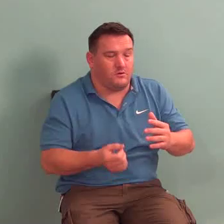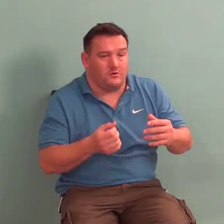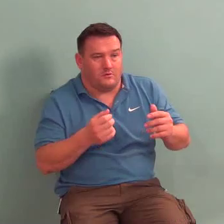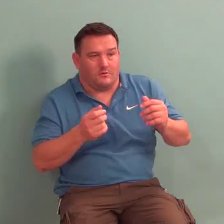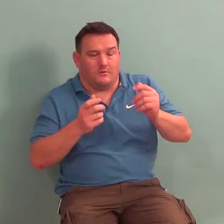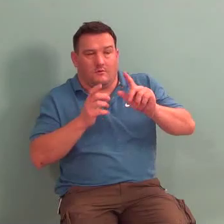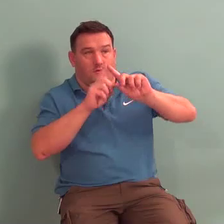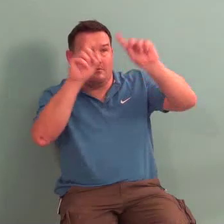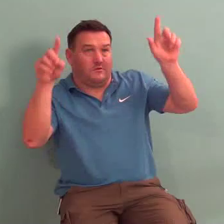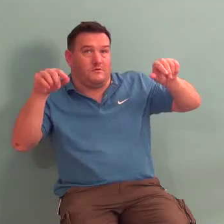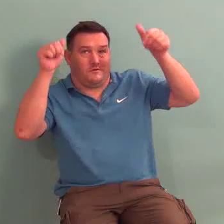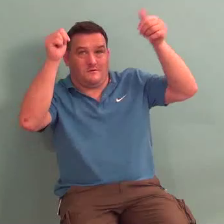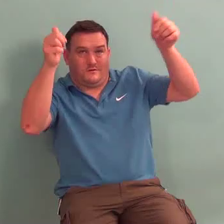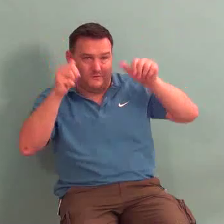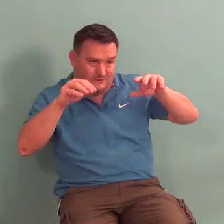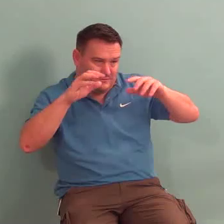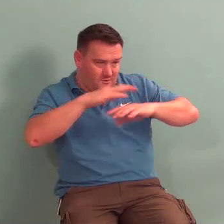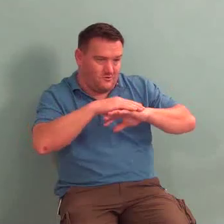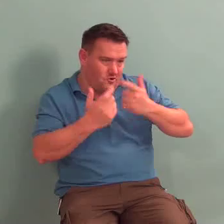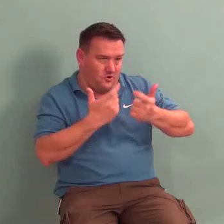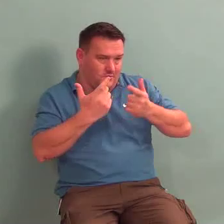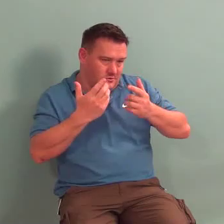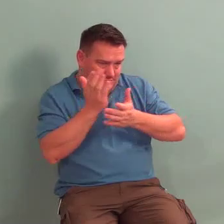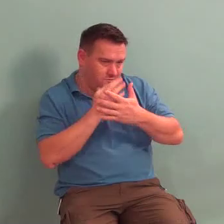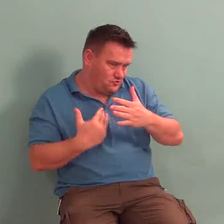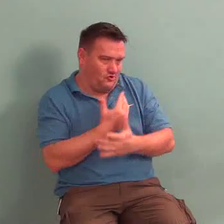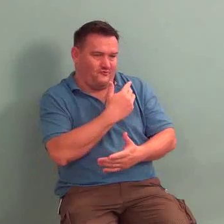Wkłada w okno nową szybę zamiast pękniętej.